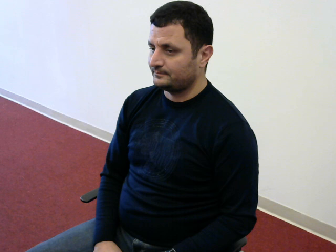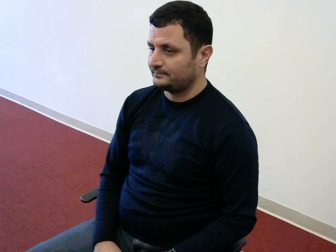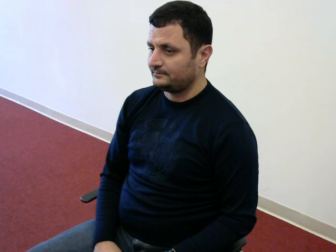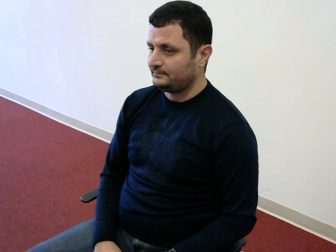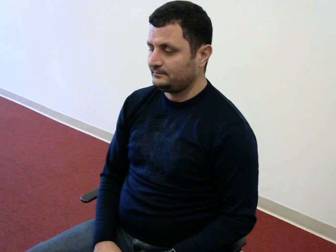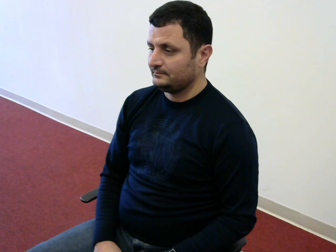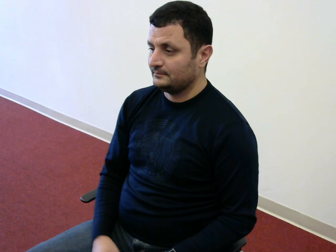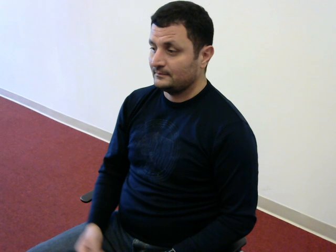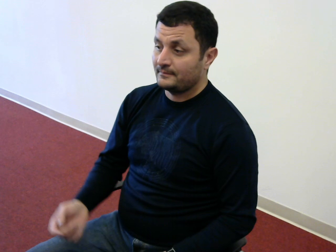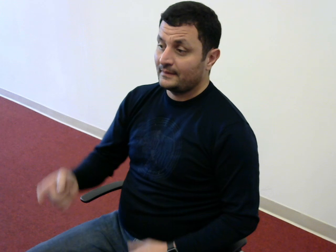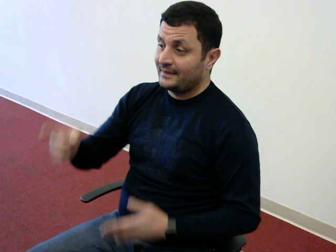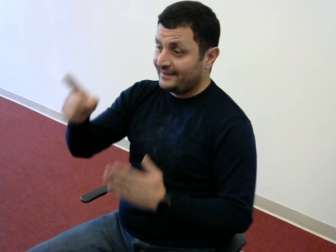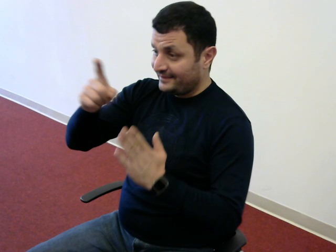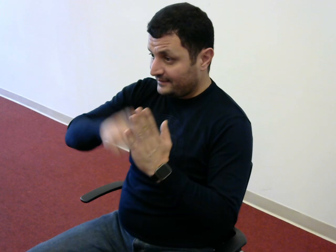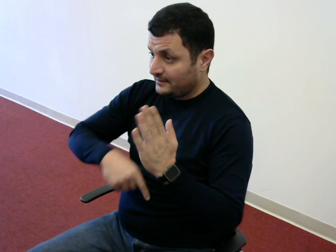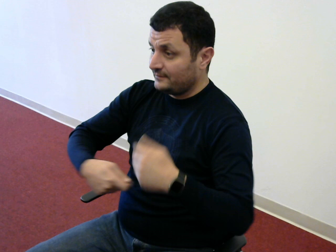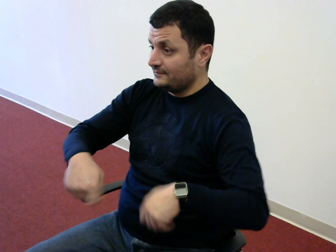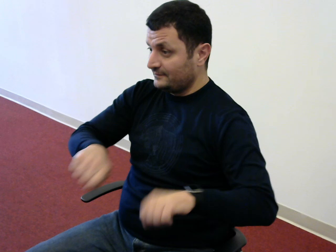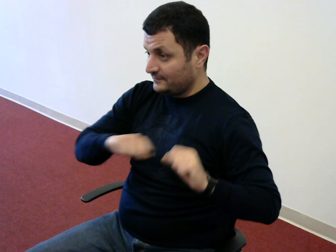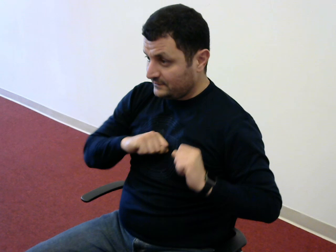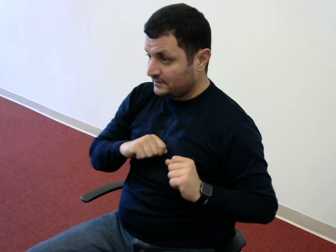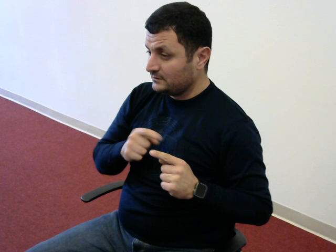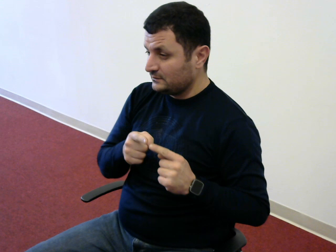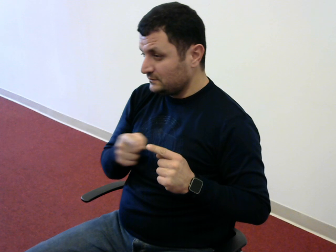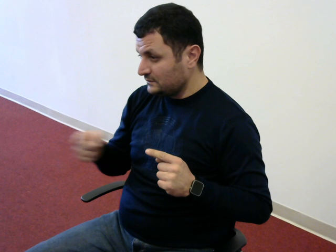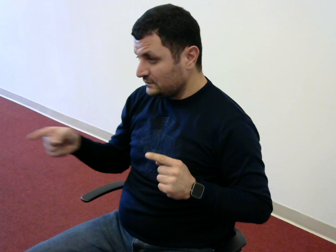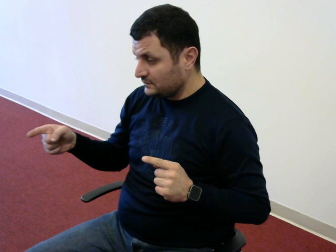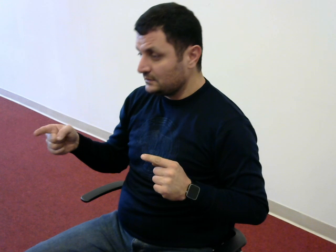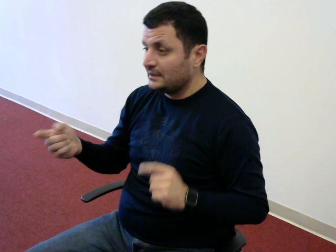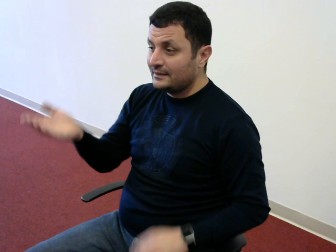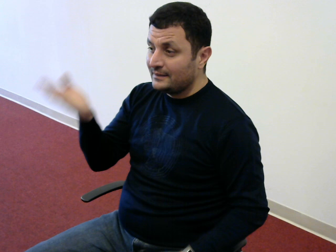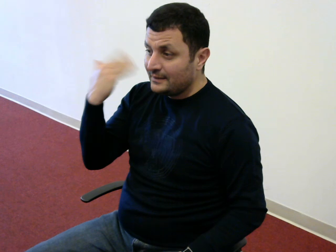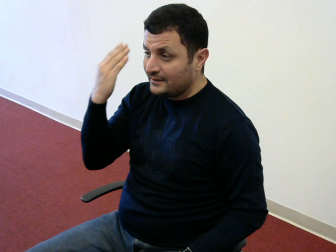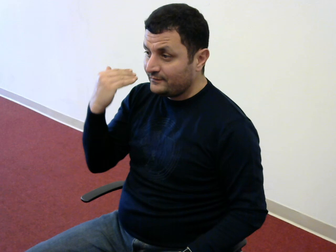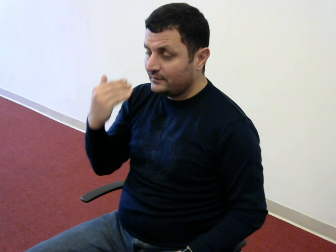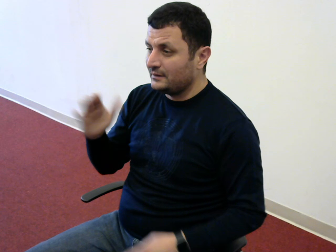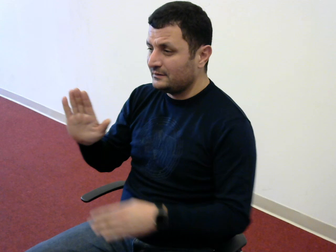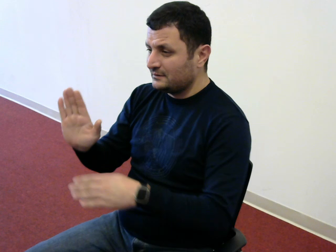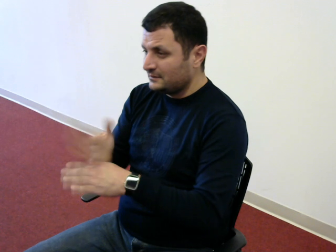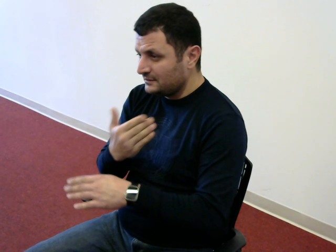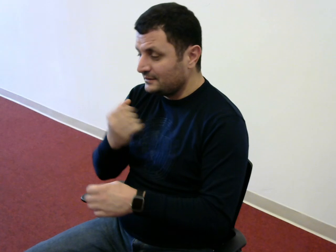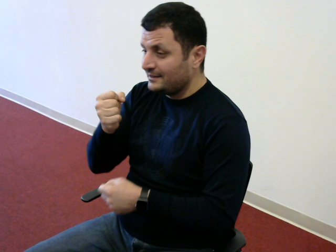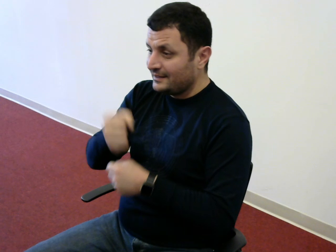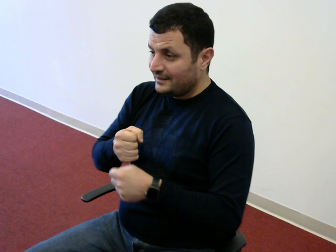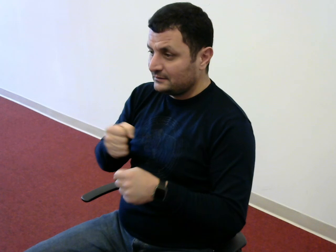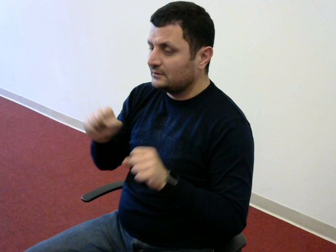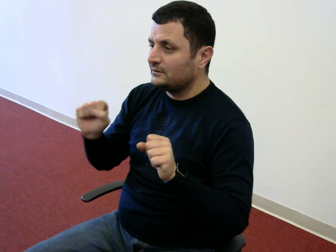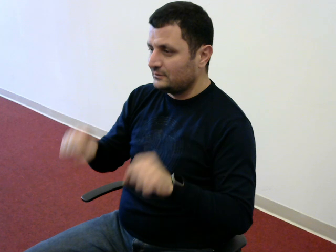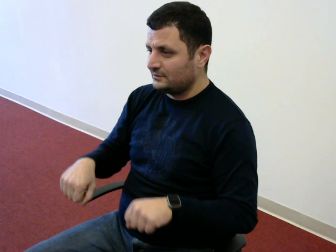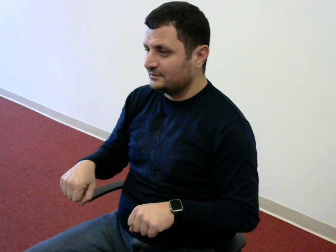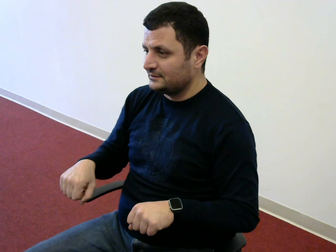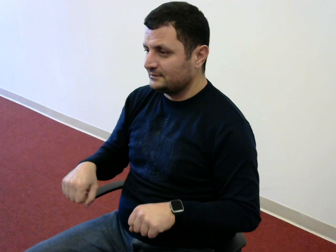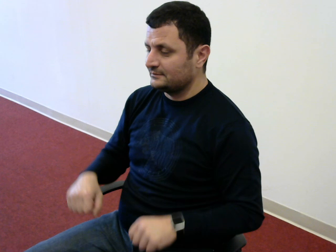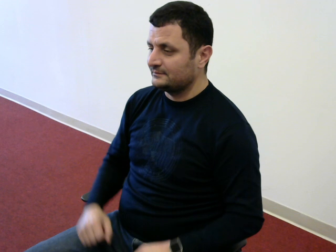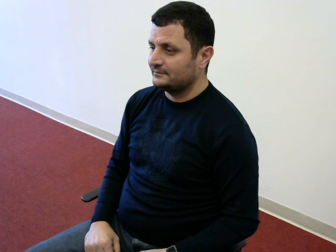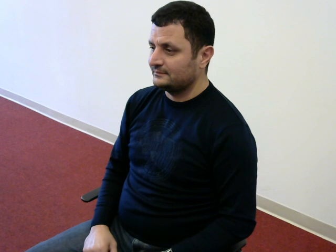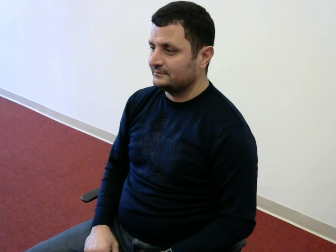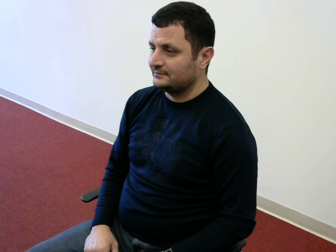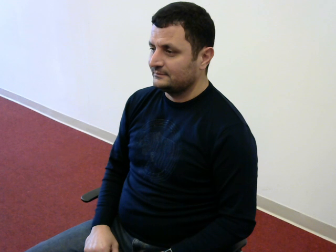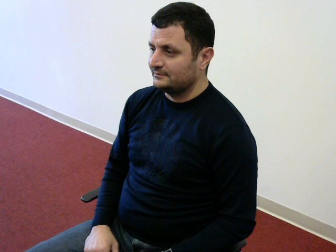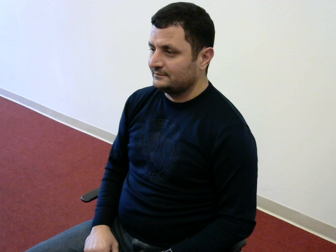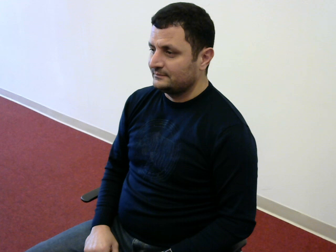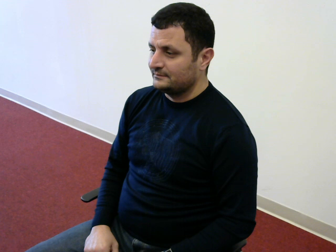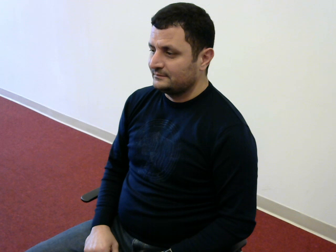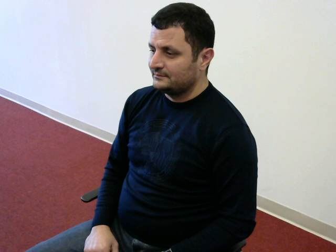Etibarnaməni müddətindən əvvəl ləğv etdirmək olarmı?